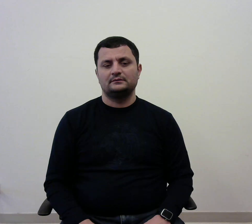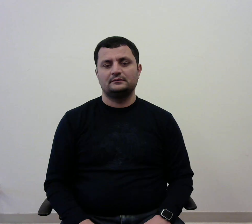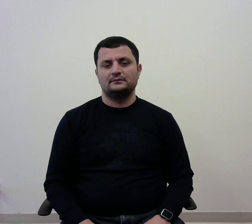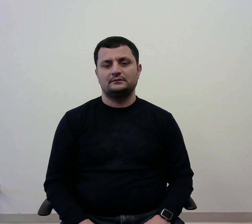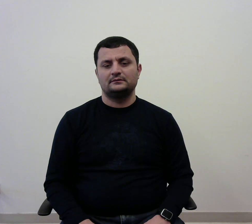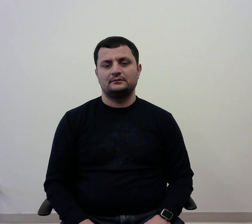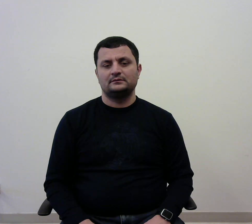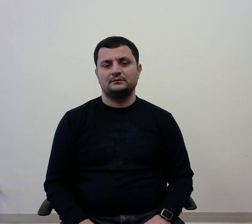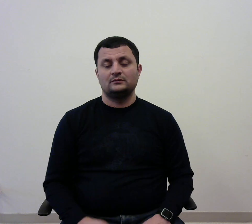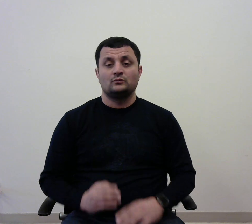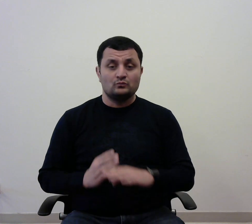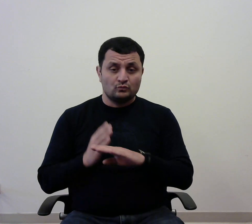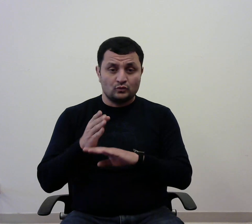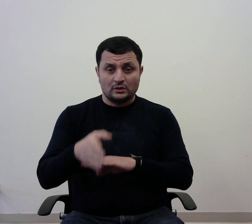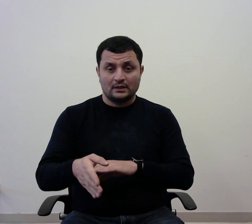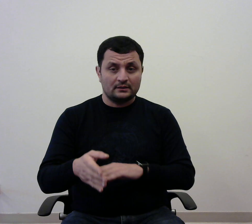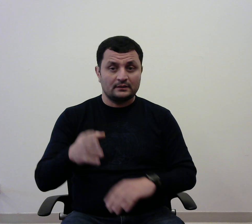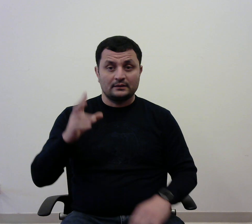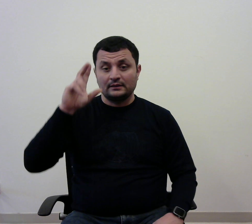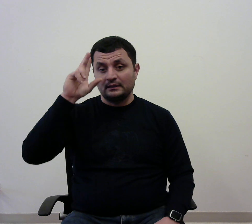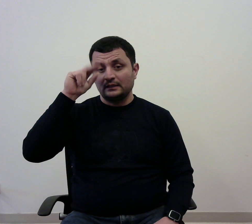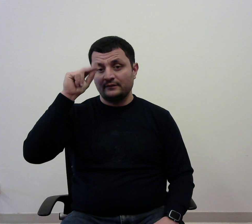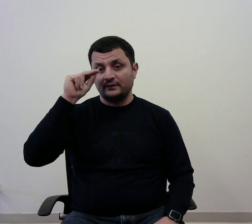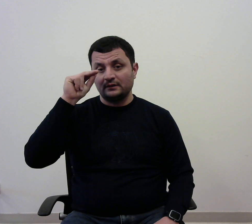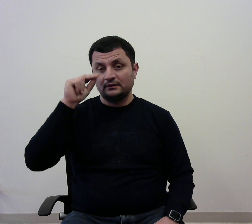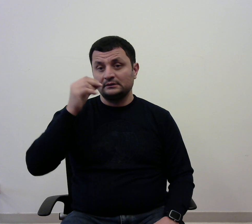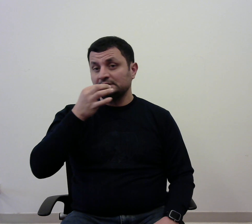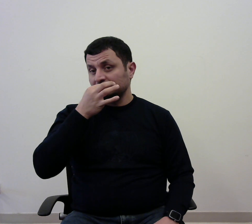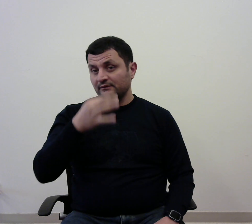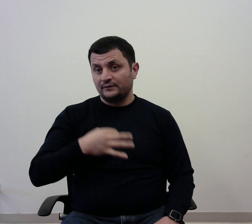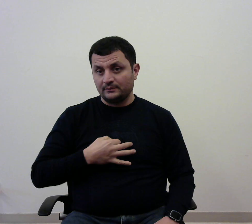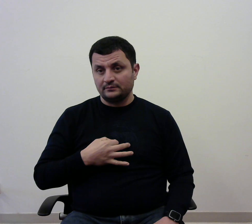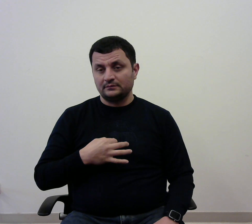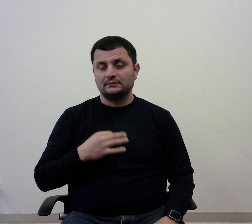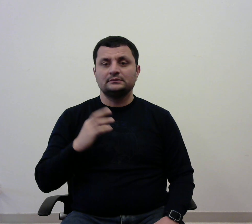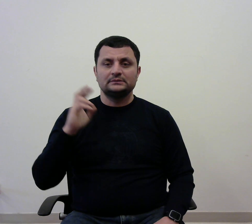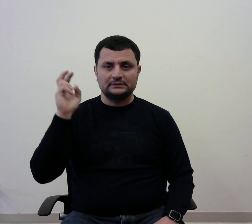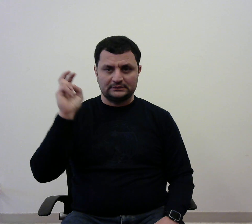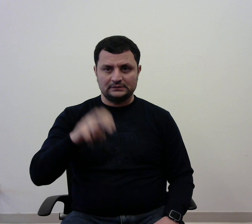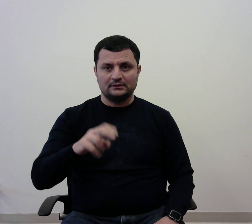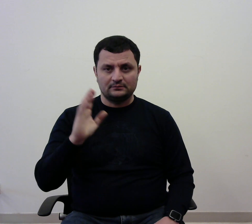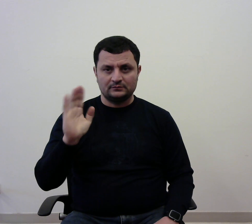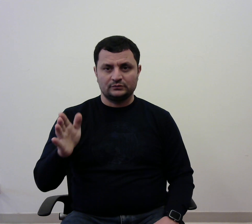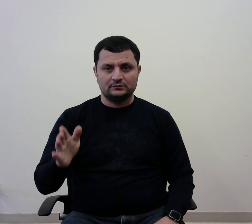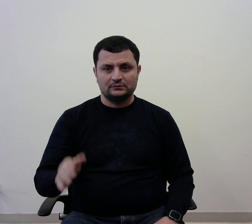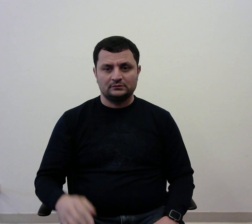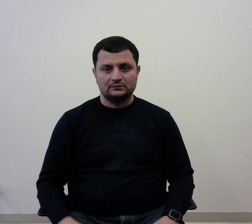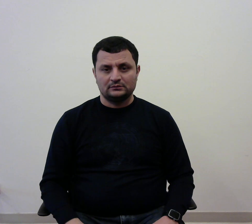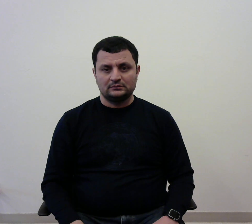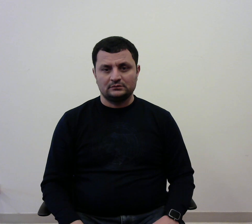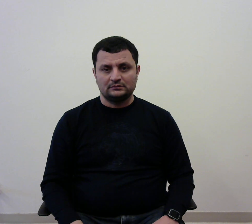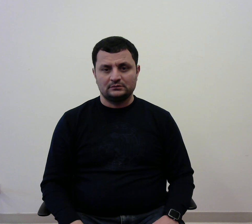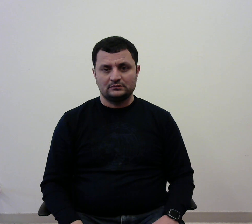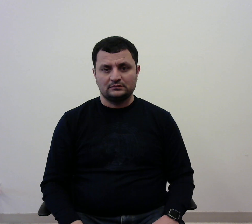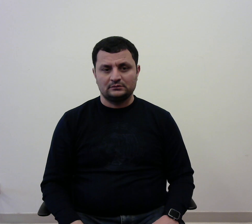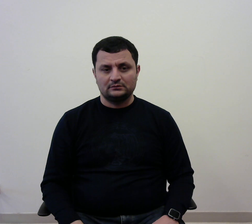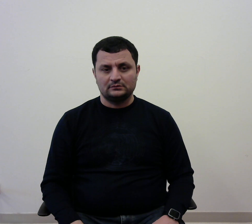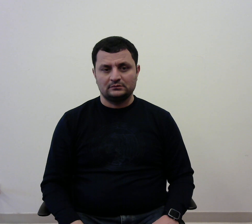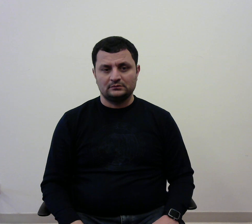Müraciətimə nə vaxt cavab gələcək?